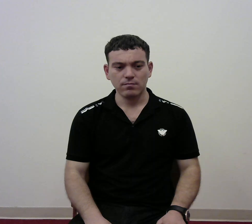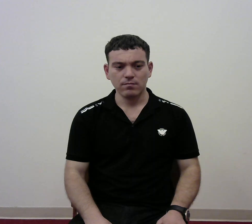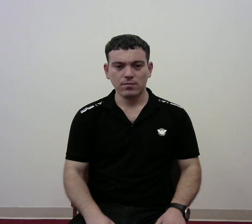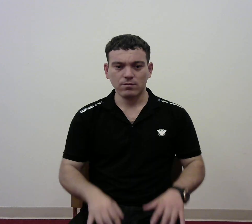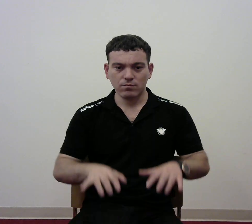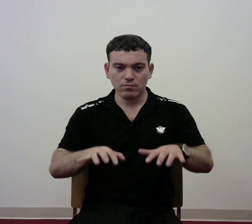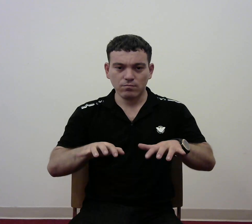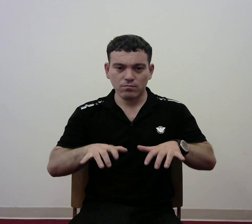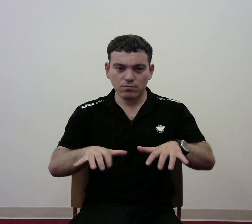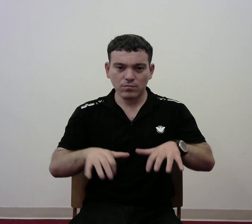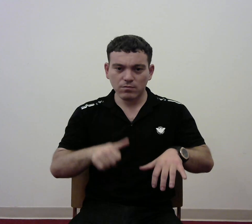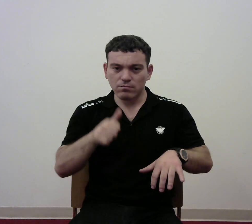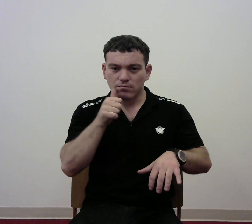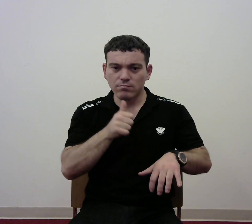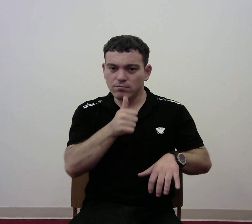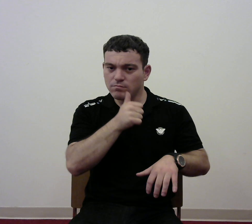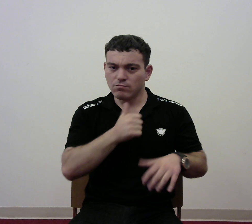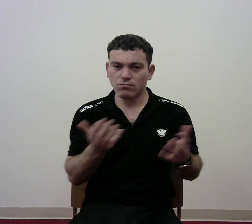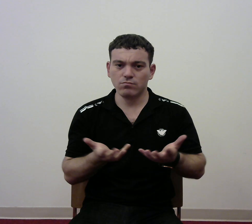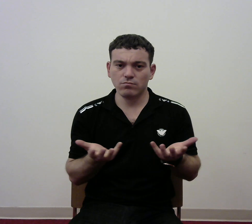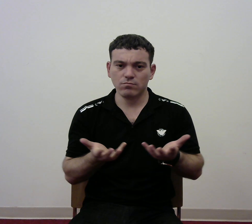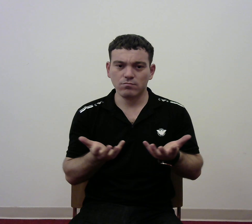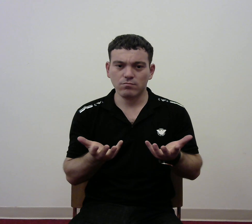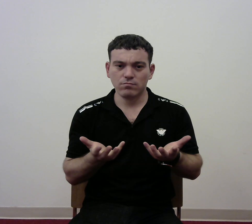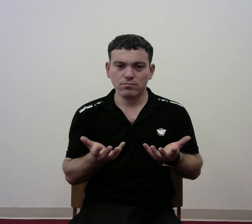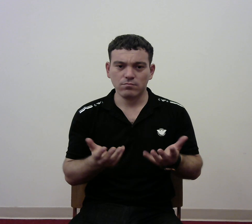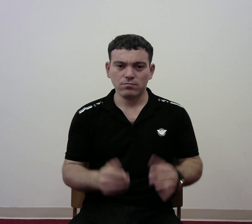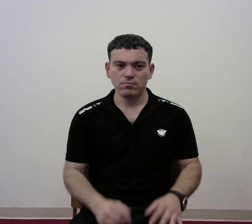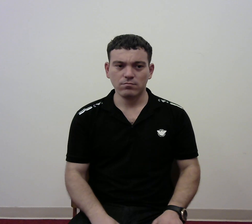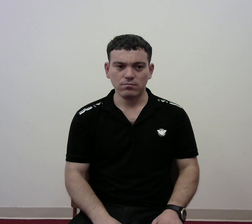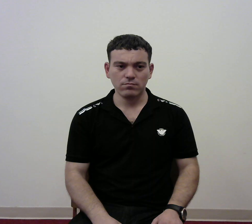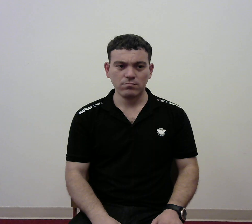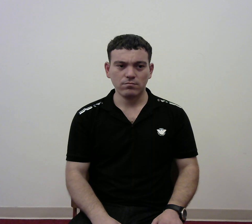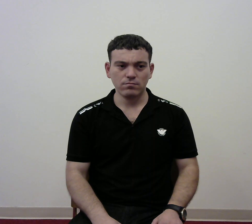Kompüterin parolu nədir?